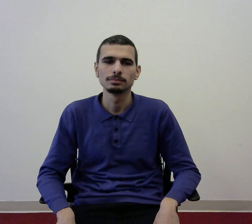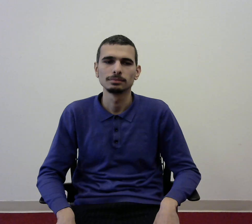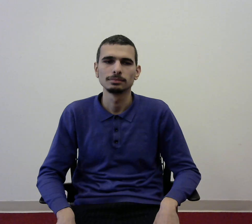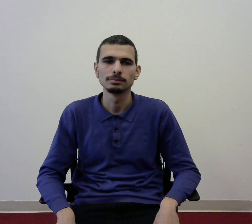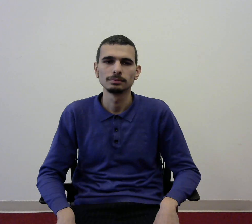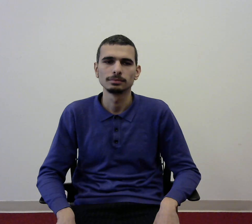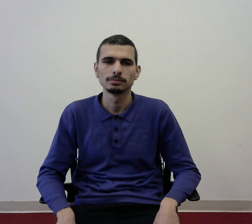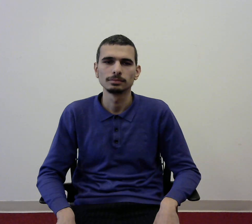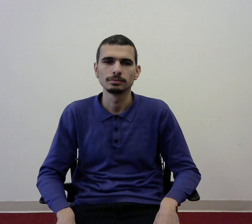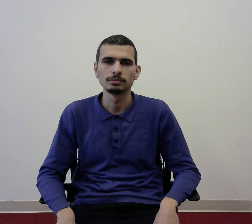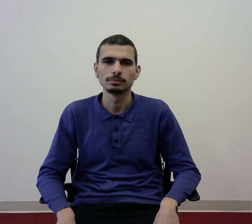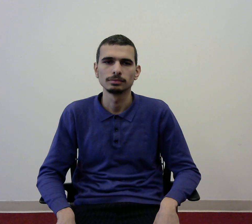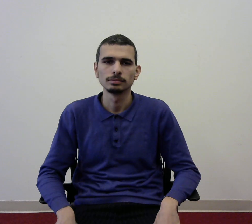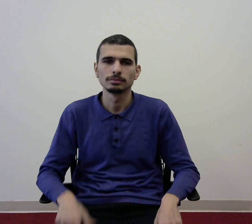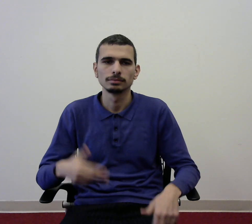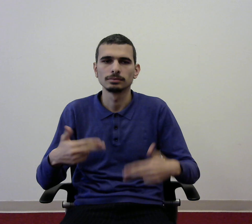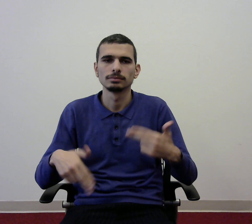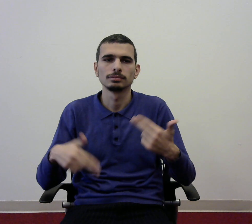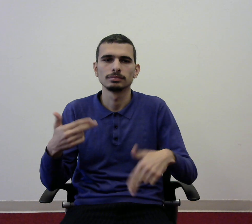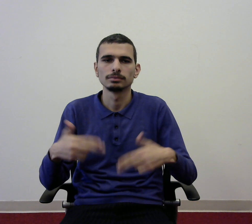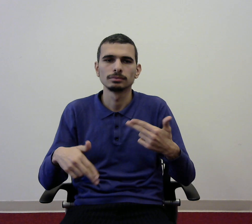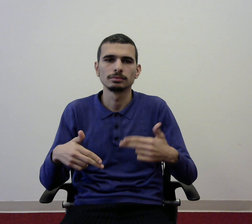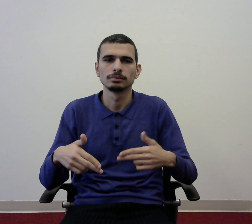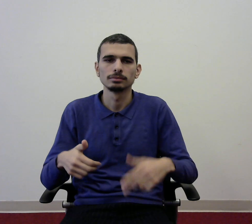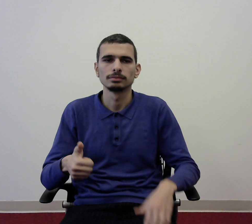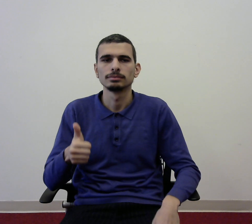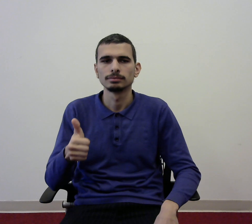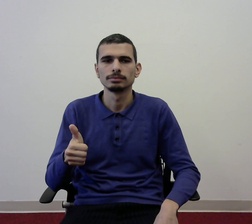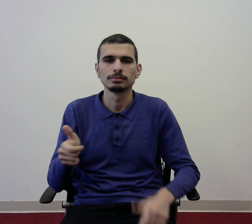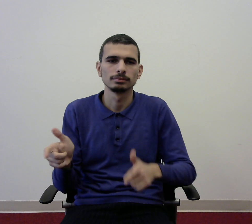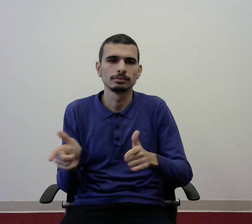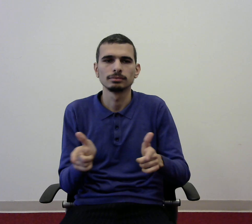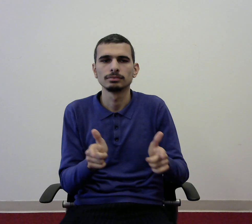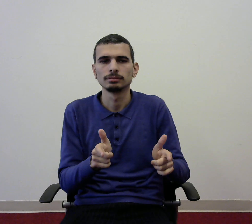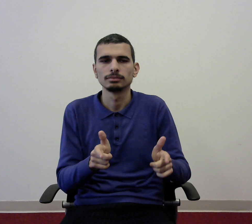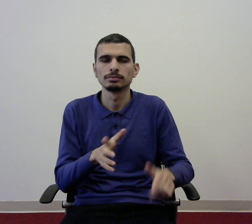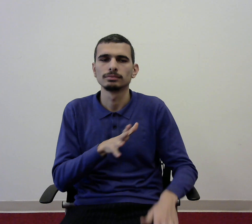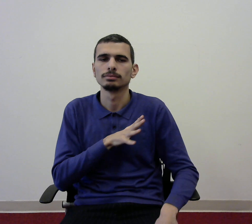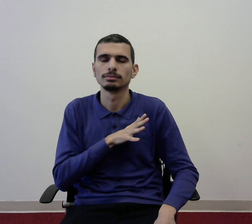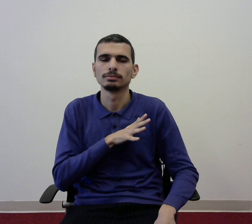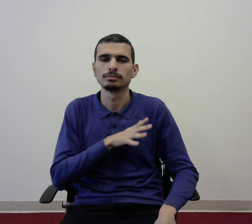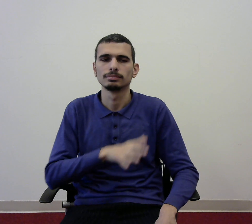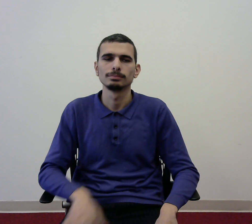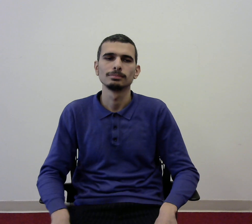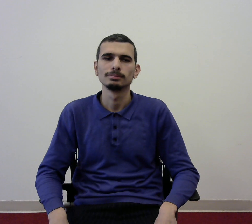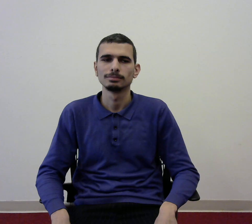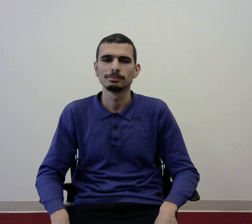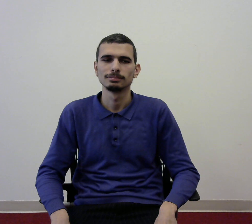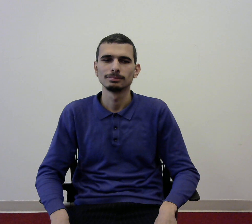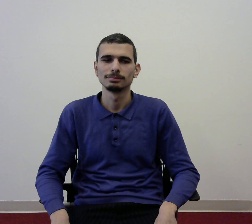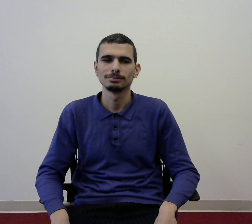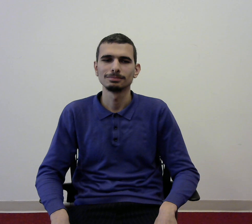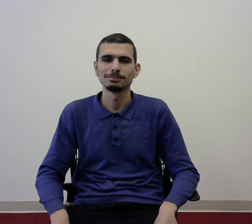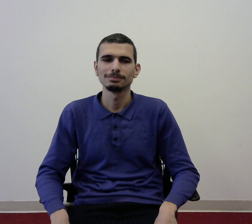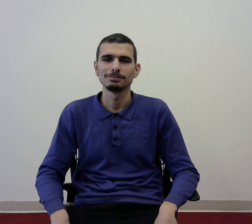İmtahana yaxşı hazırlaşmışam